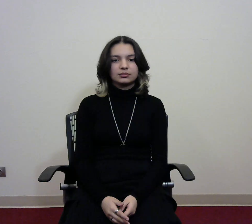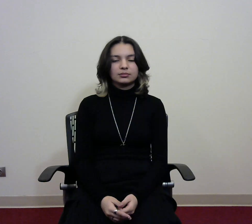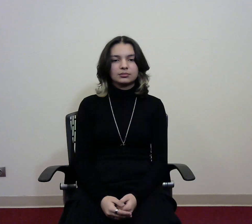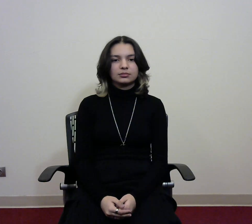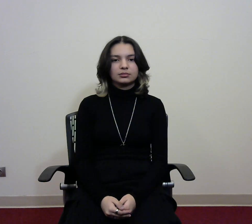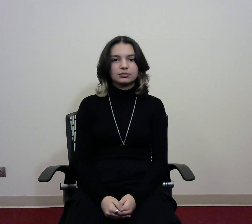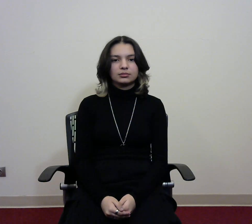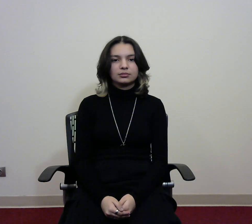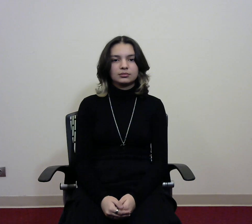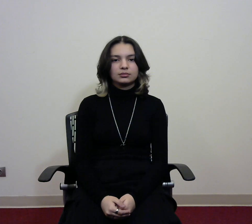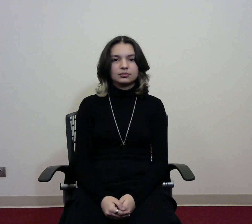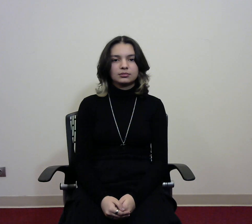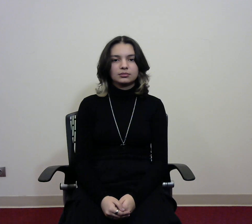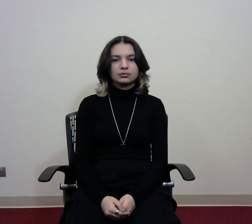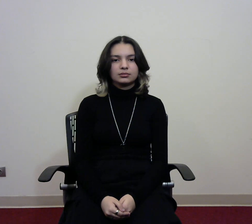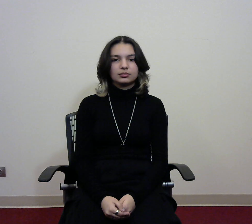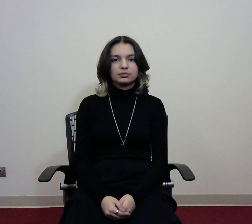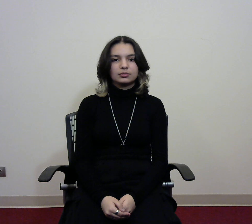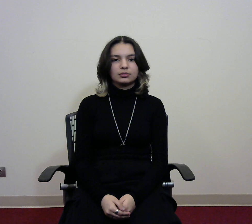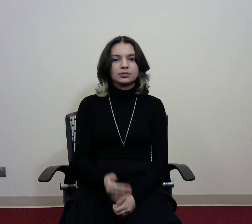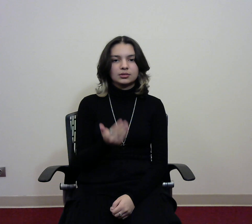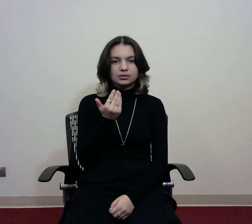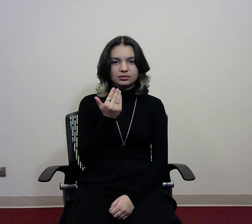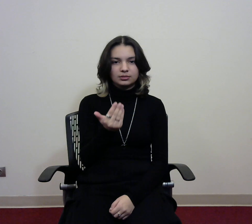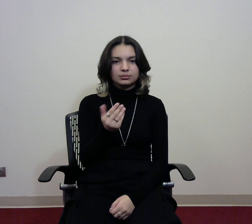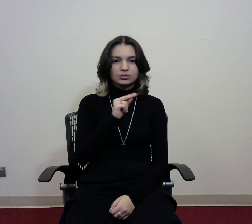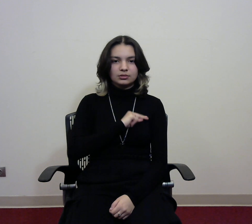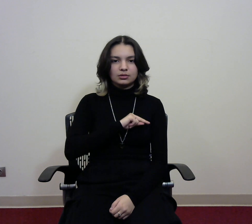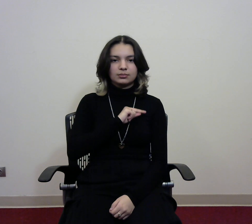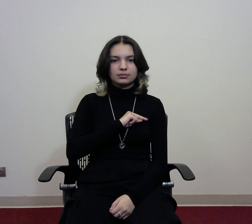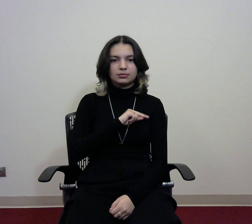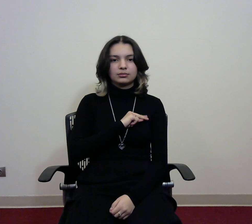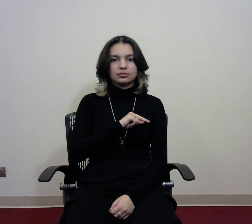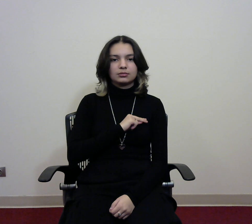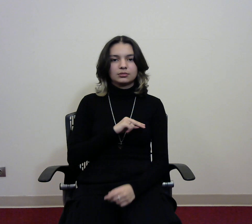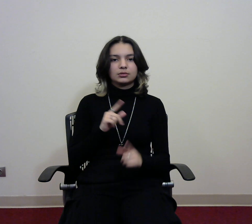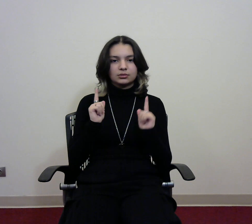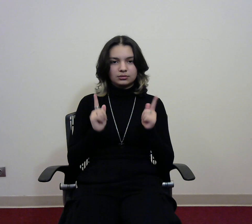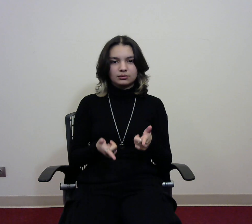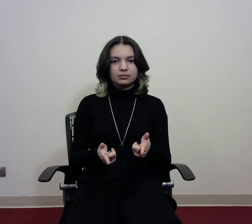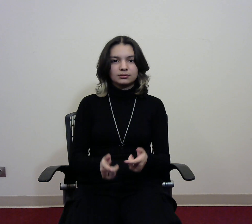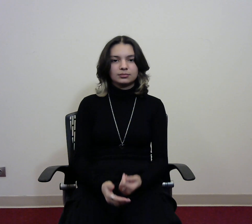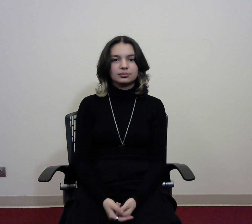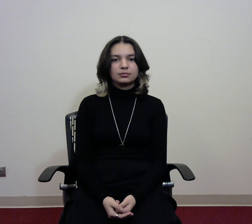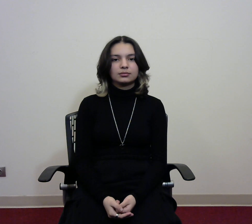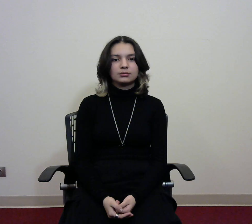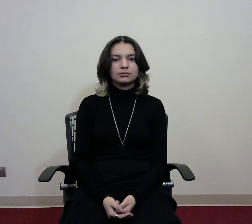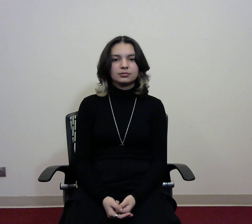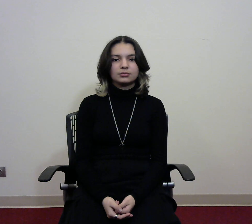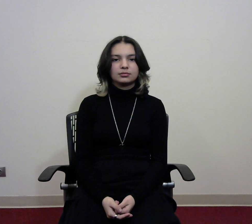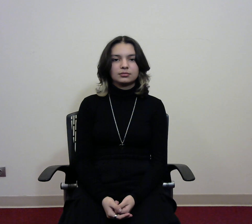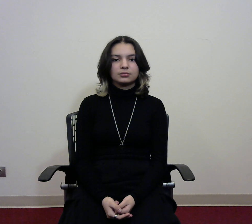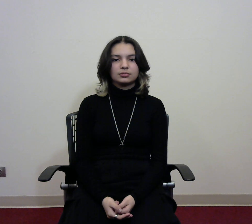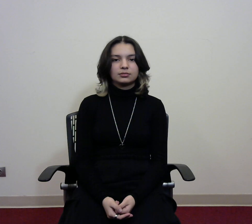Siz işdən razısınız?